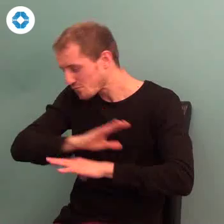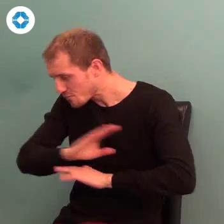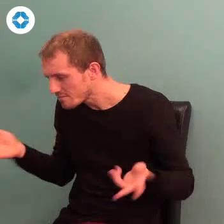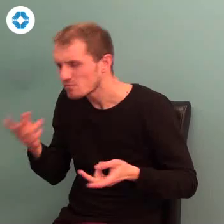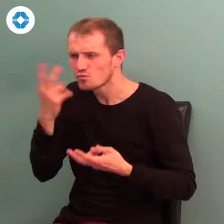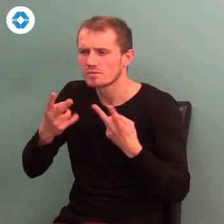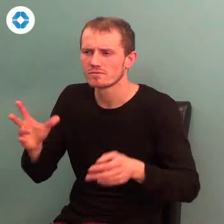Szukają żaby.